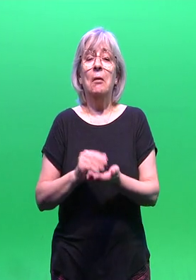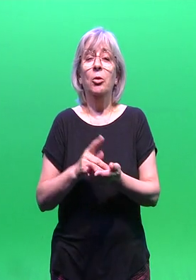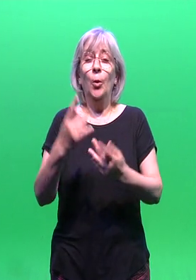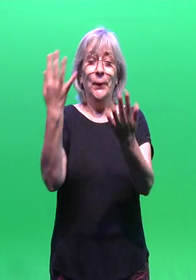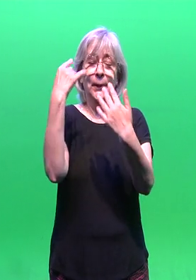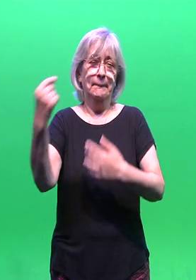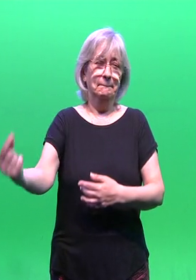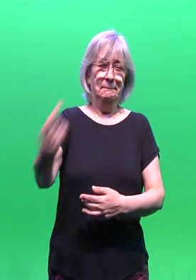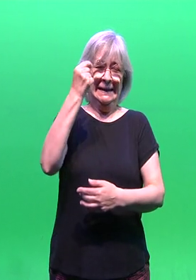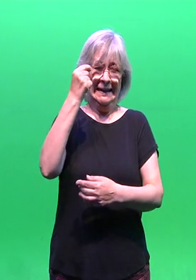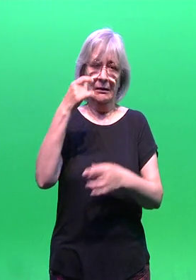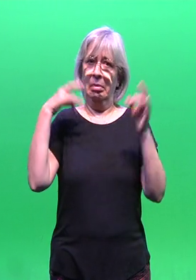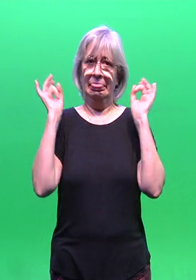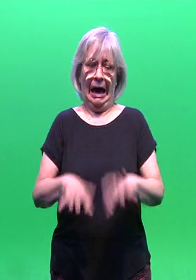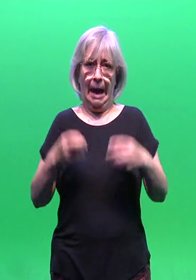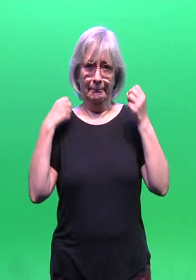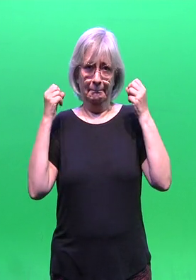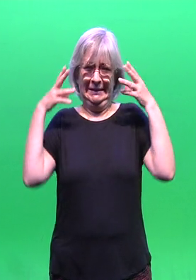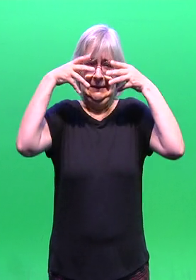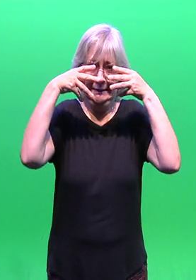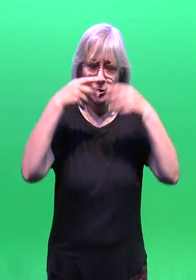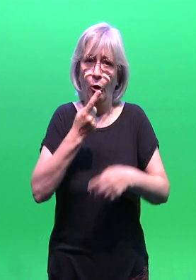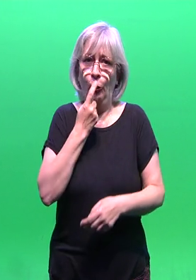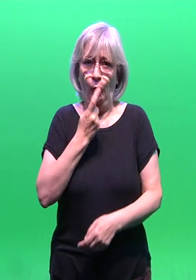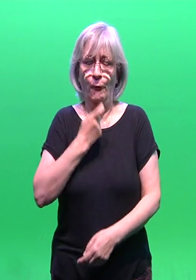De vegades si fa molt d'aire i m'entra alguna cosa a l'ull, soc molt propensa a què els ulls se'm posin vermells.